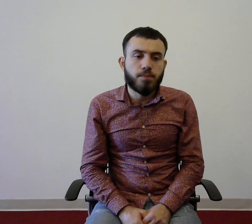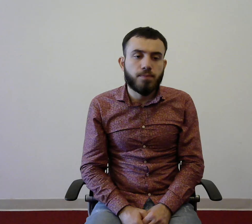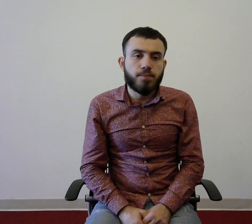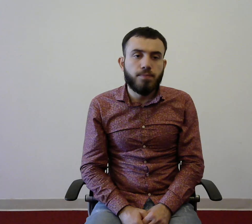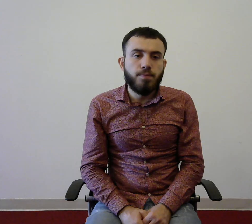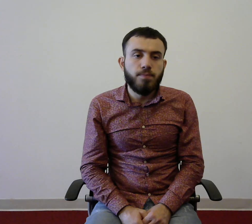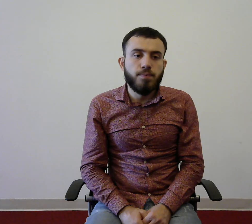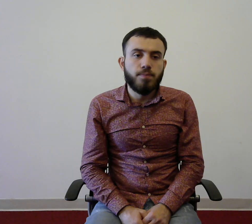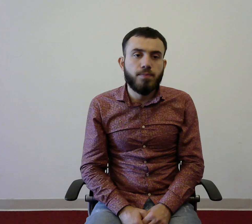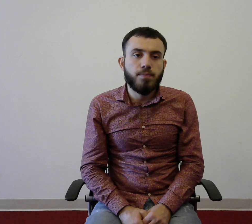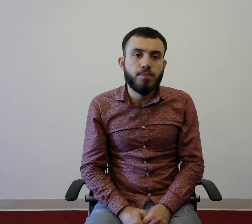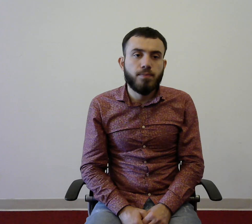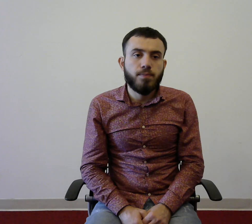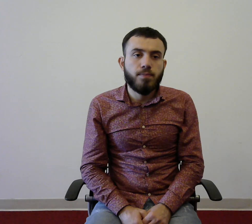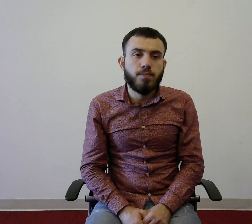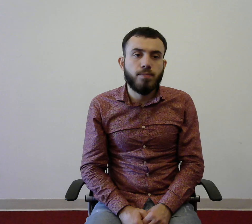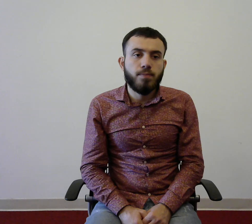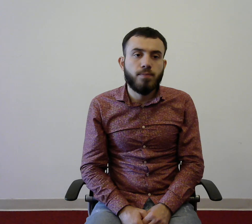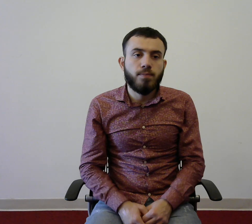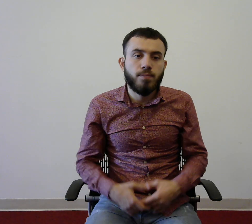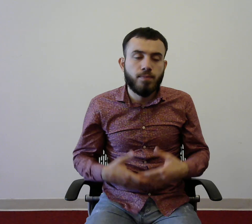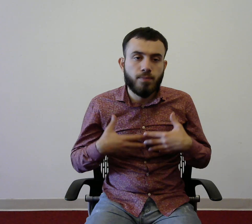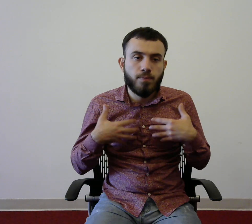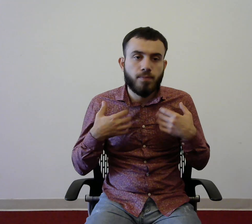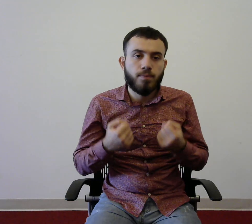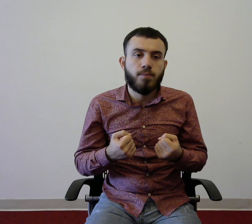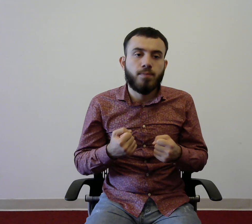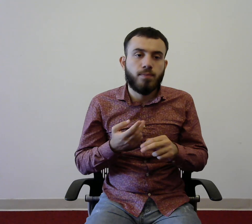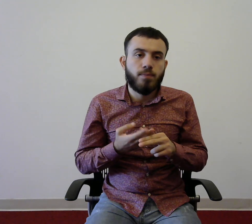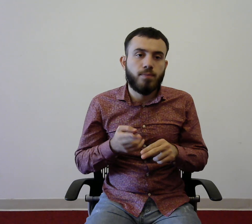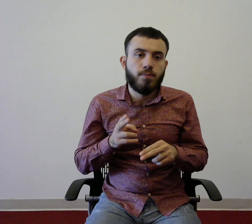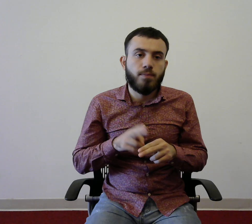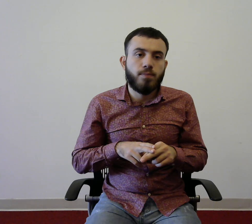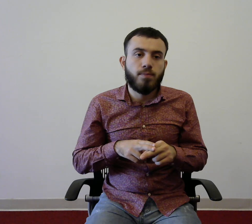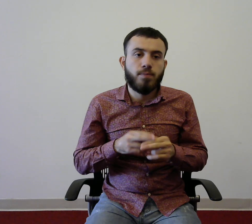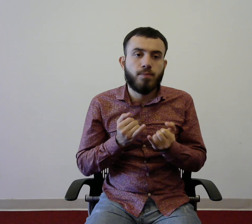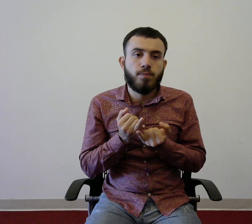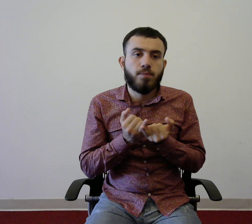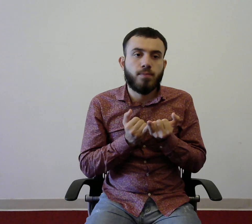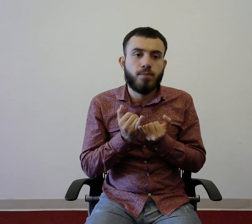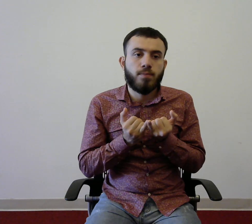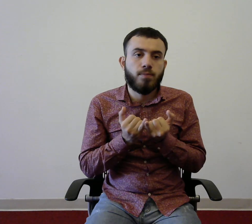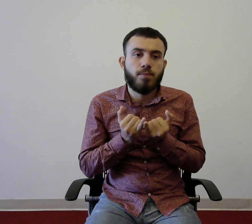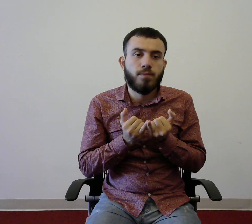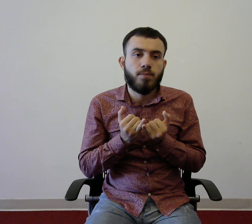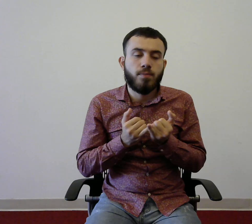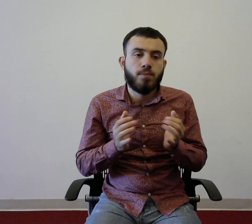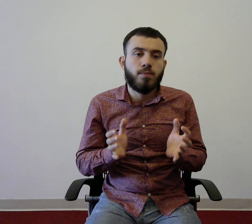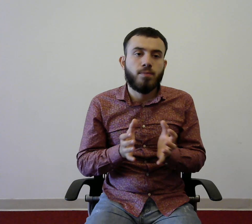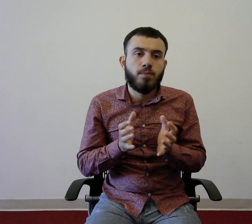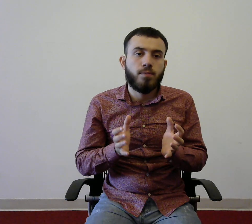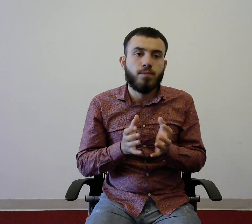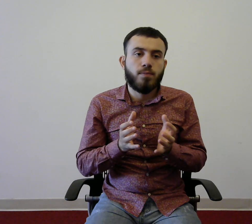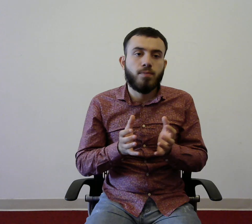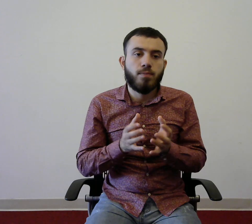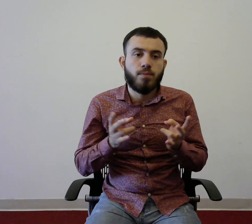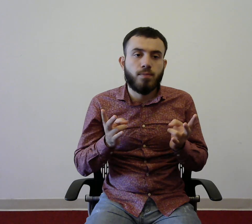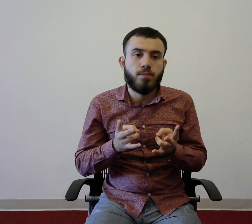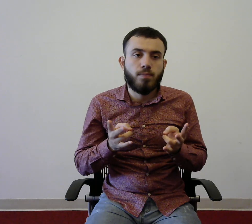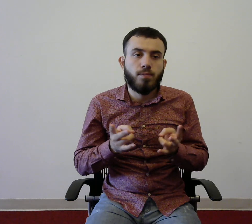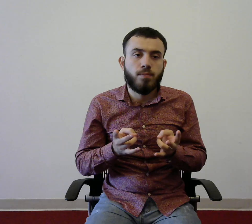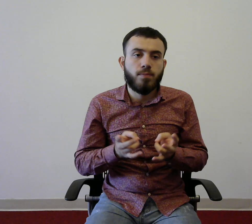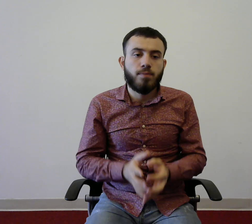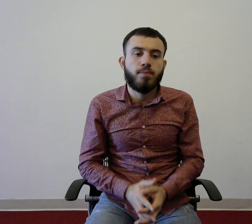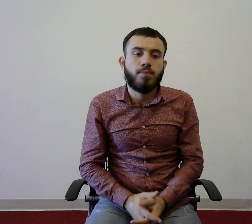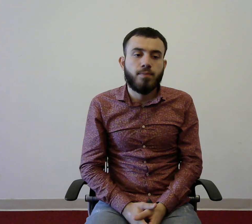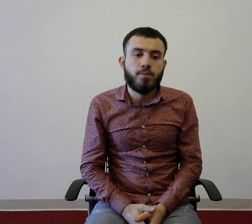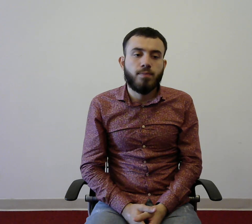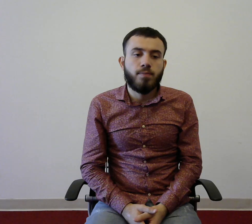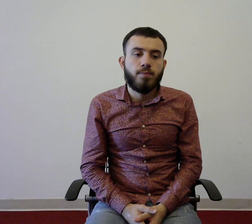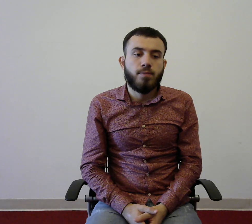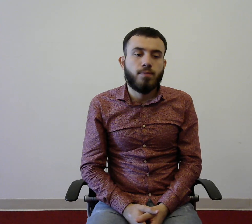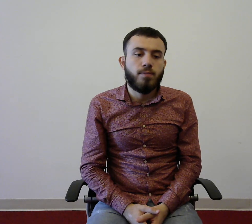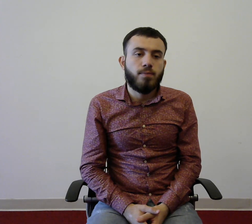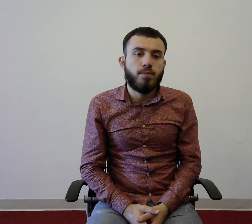Sağlamlığımız üçün bitkiləri qorumaq lazımdır